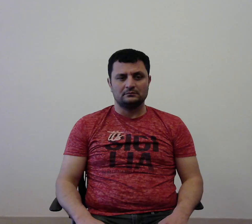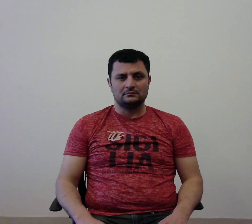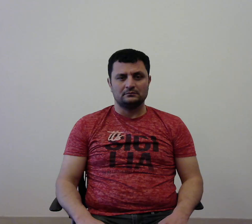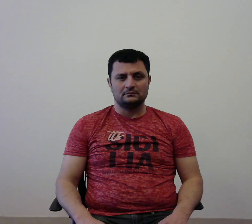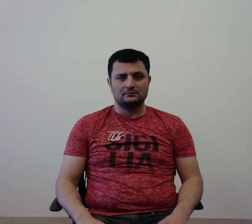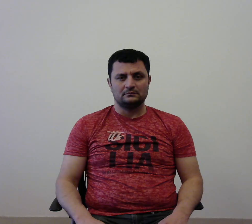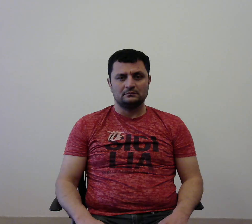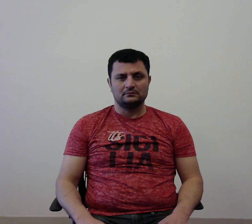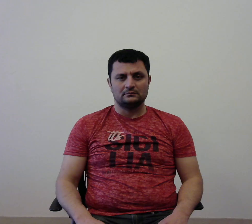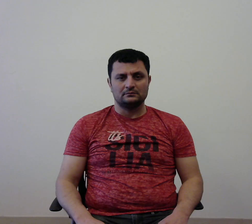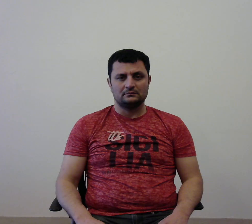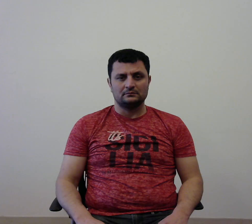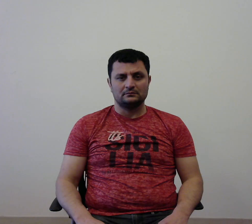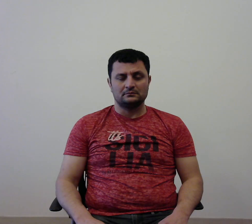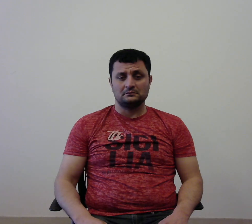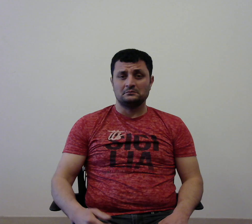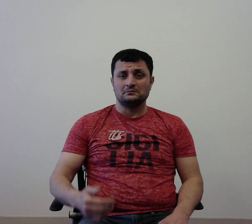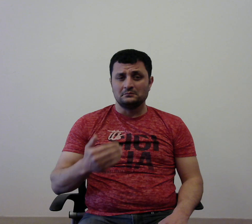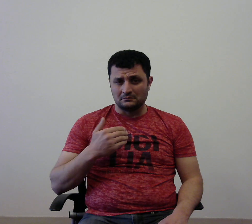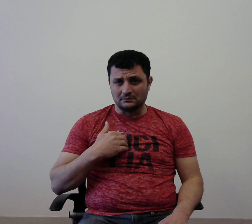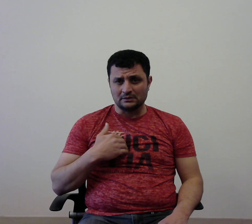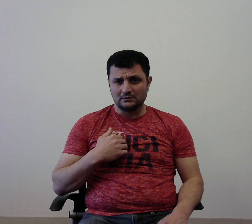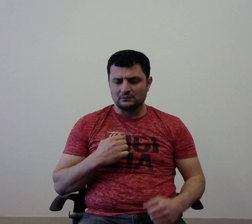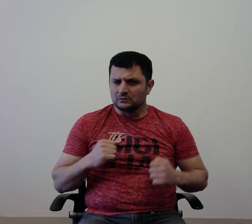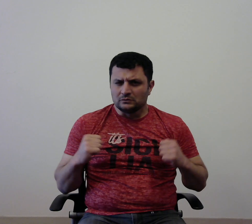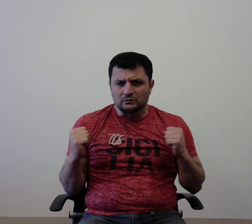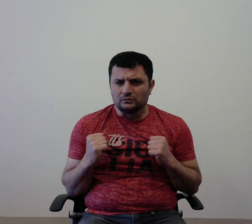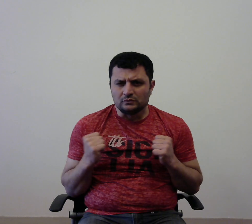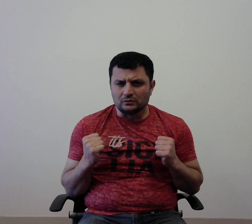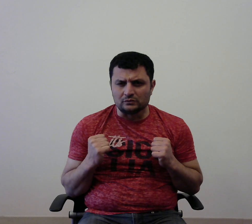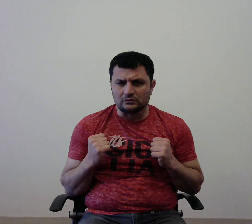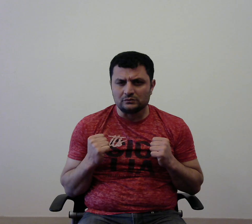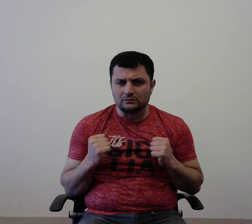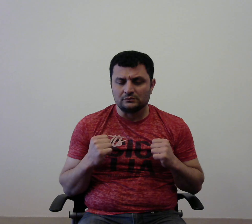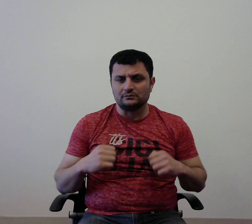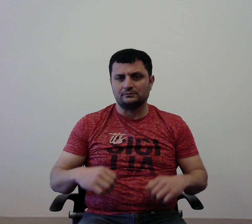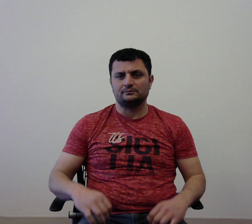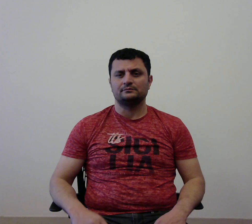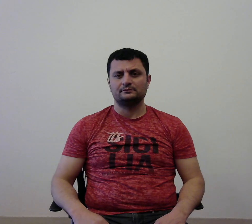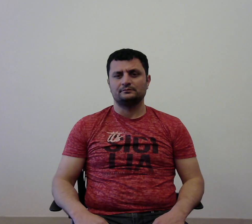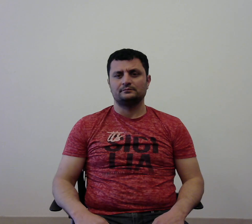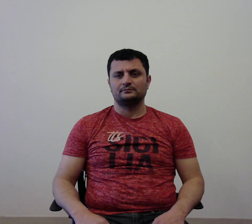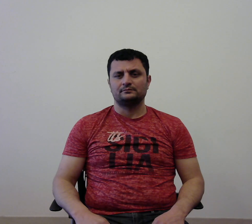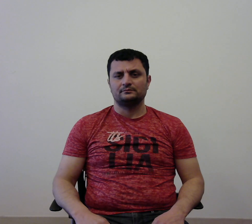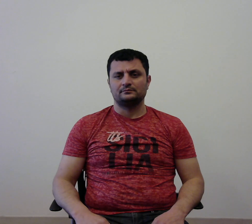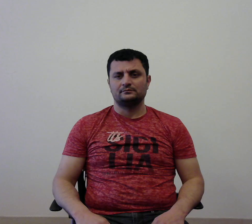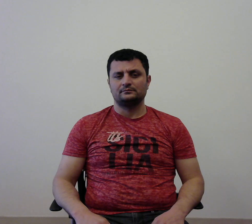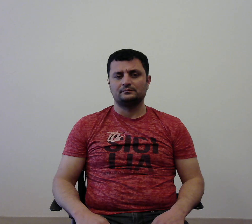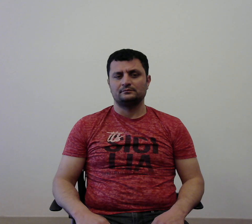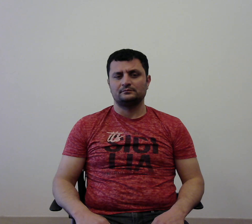Mənə soyuqdur